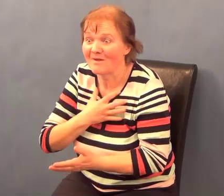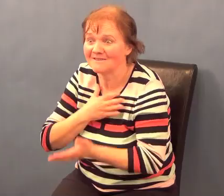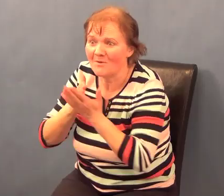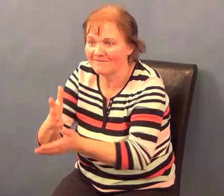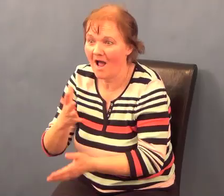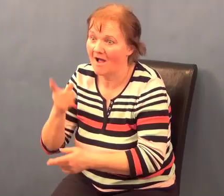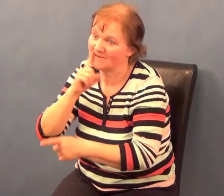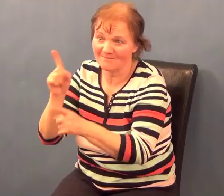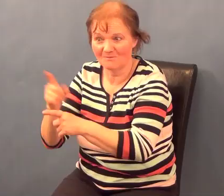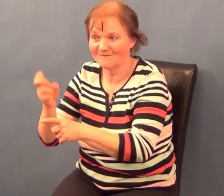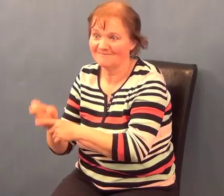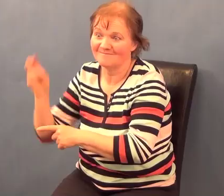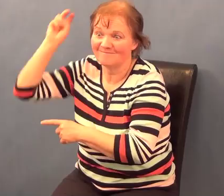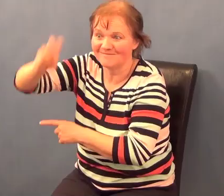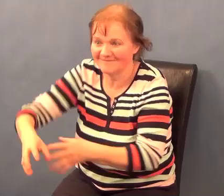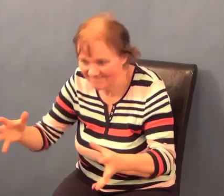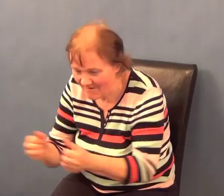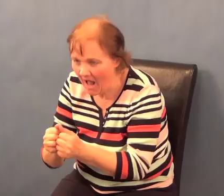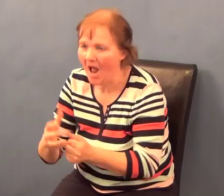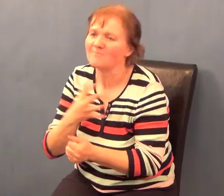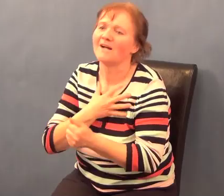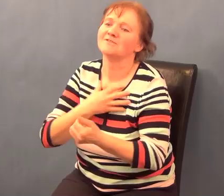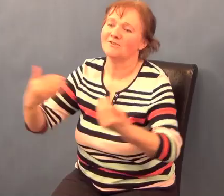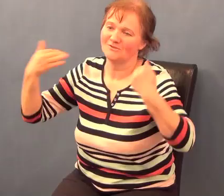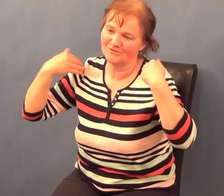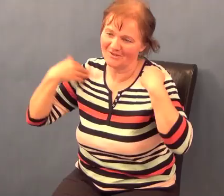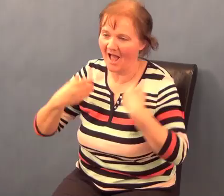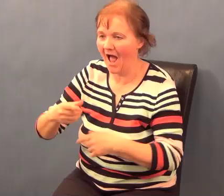Chłopak więc wyskoczył przez okno i uratował psu życie. Psu nic się nie stało.